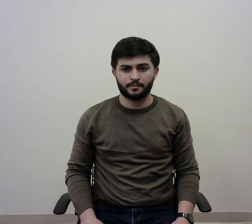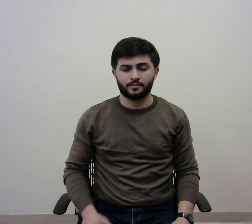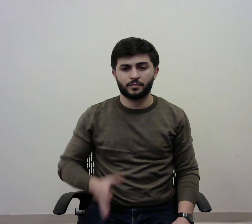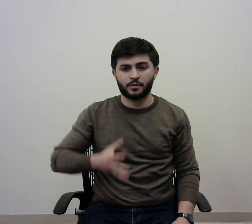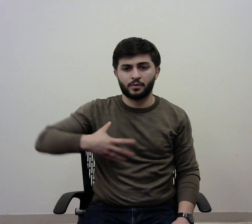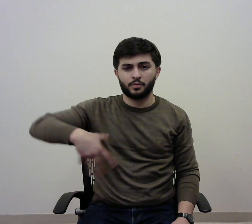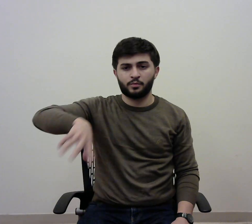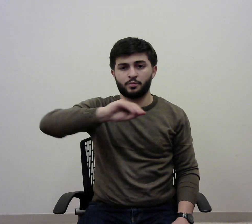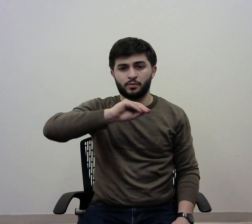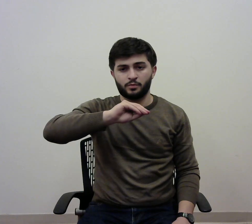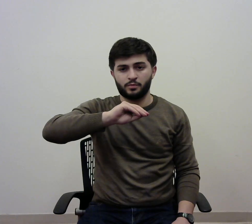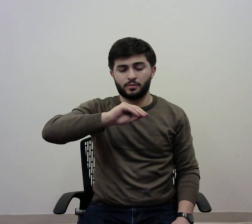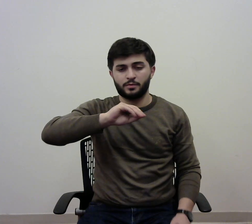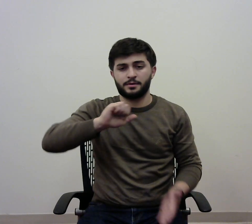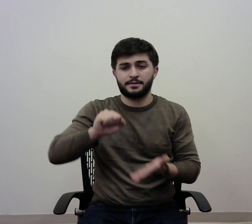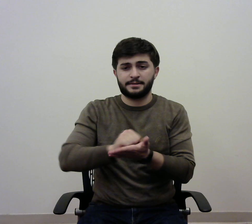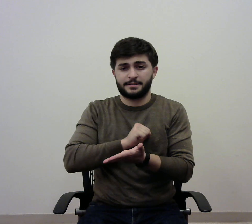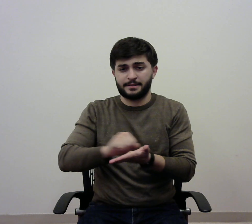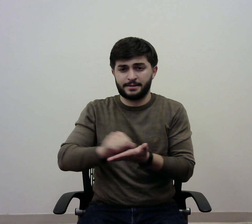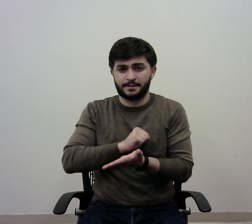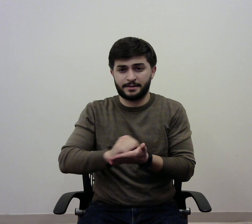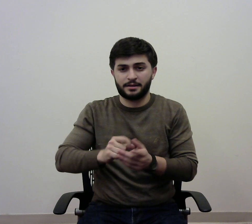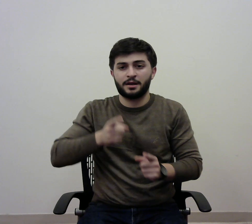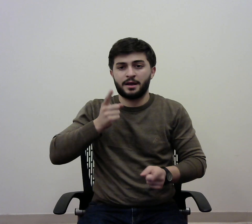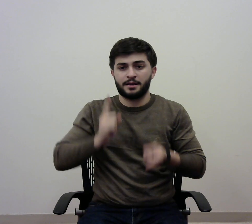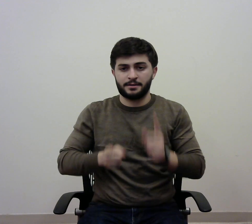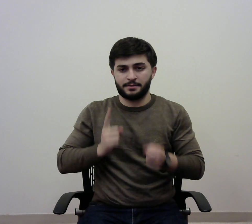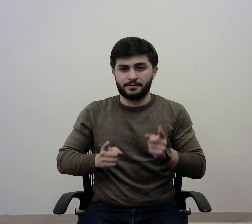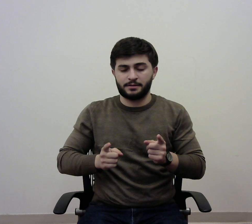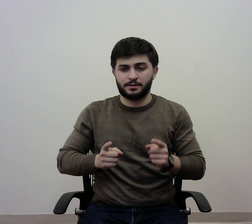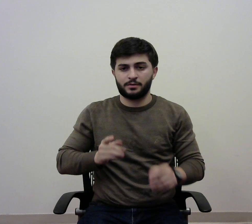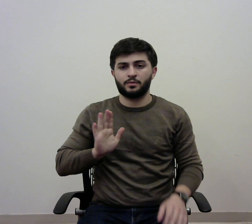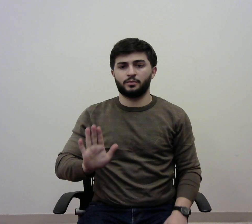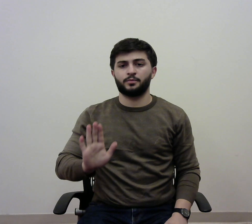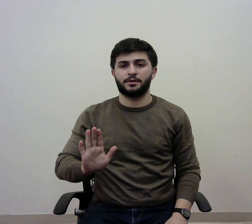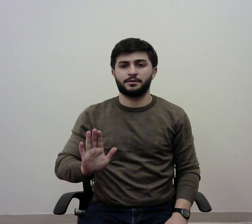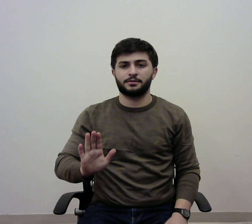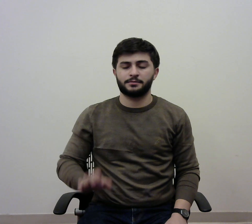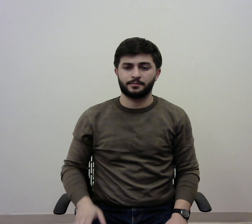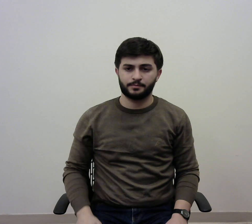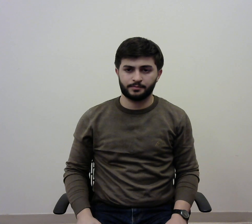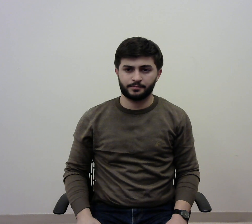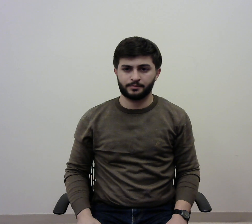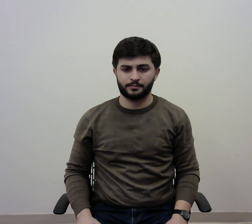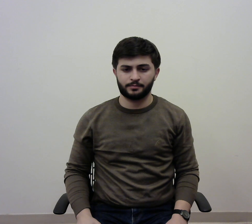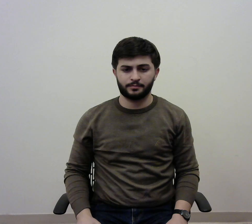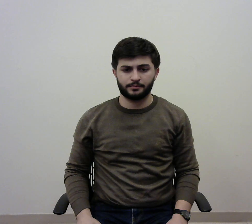Bütün sənədlərin əsli olmalıdır